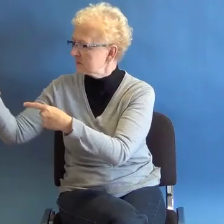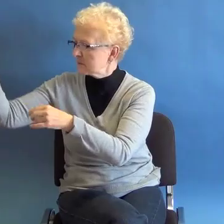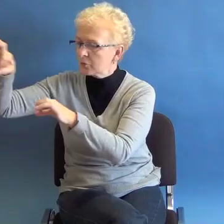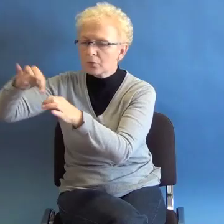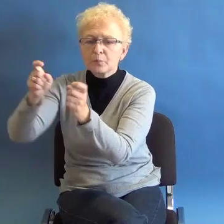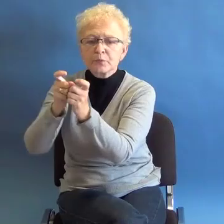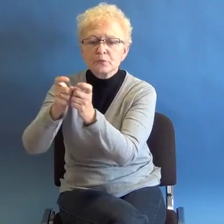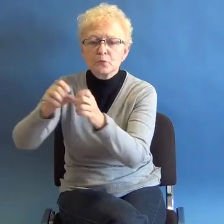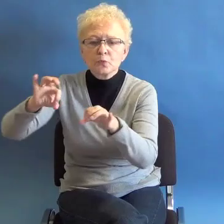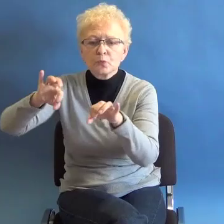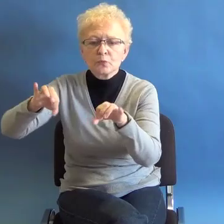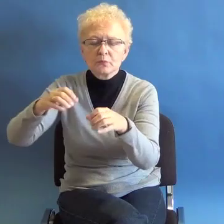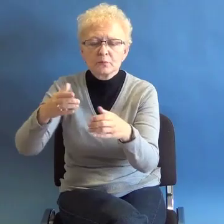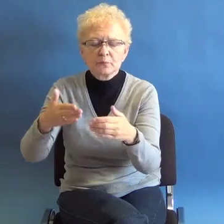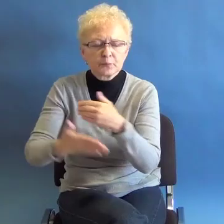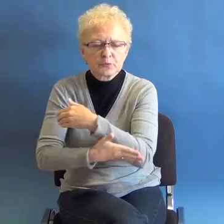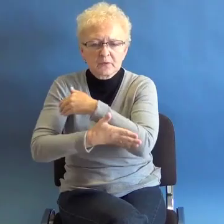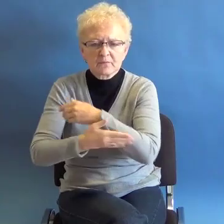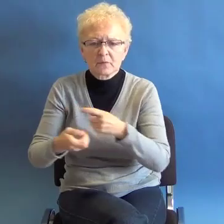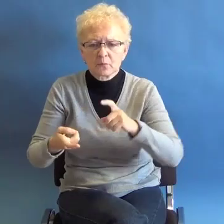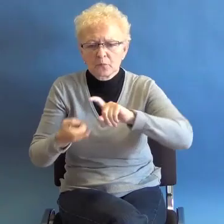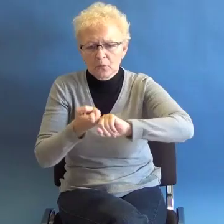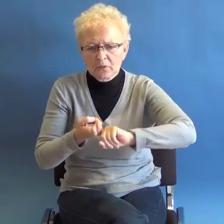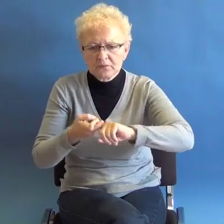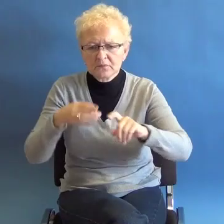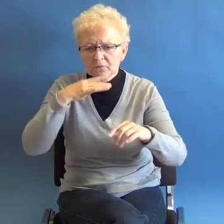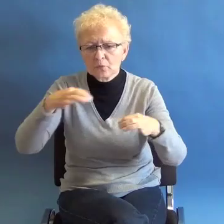Blisko głównego przyłącza wody.